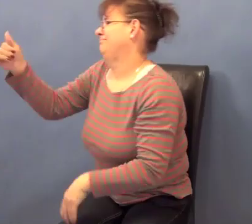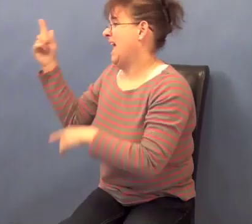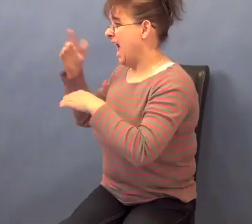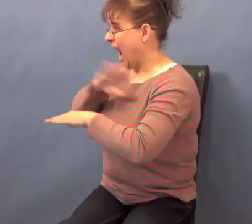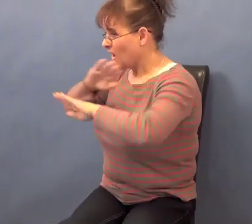Nie da rady.